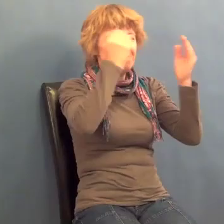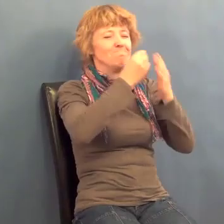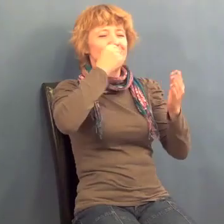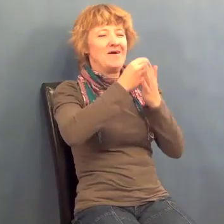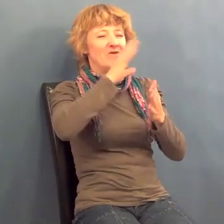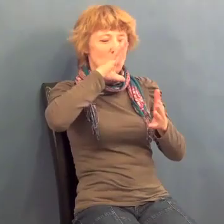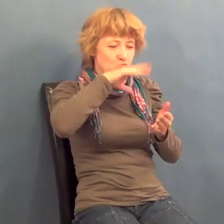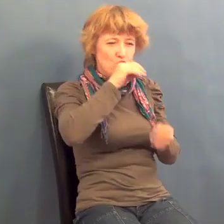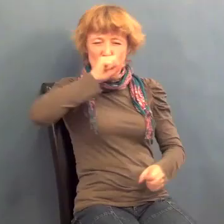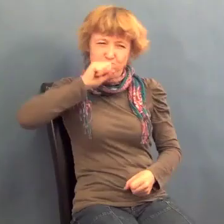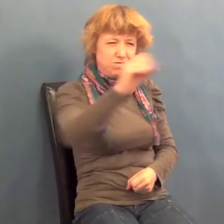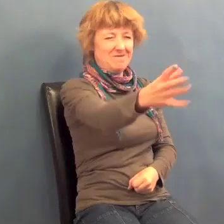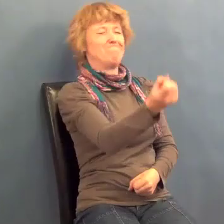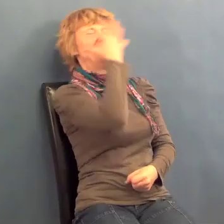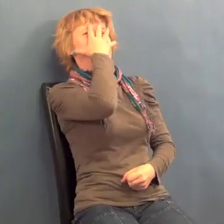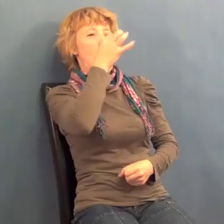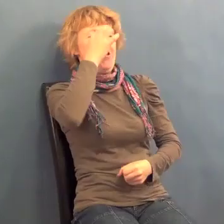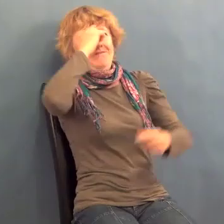I proszę, ryba nabiera wody i wypluwa ją na kota.